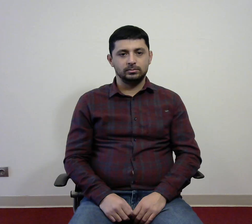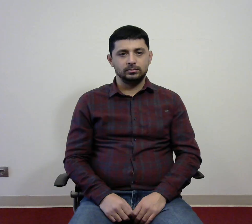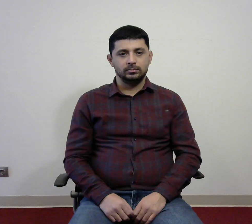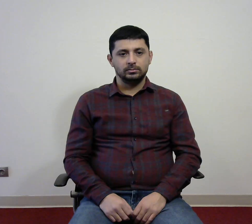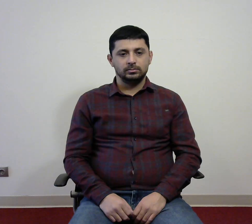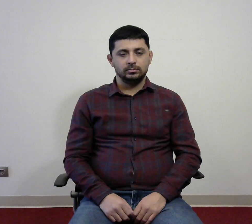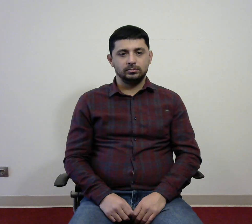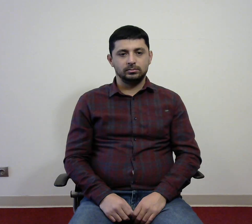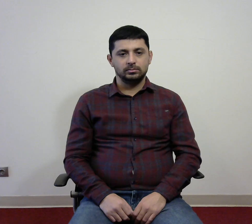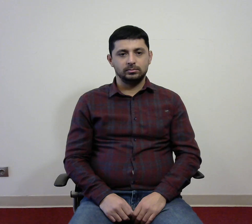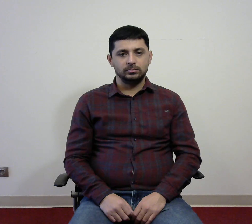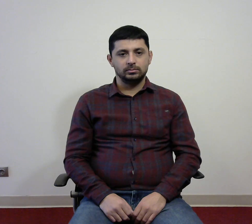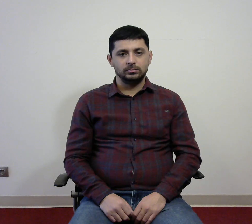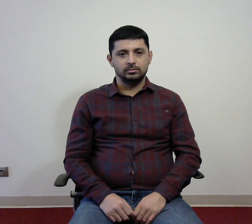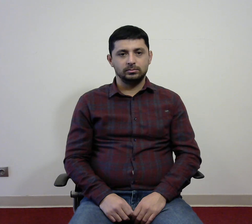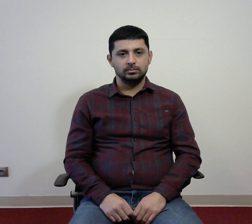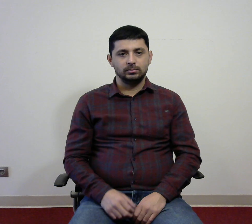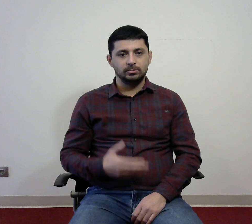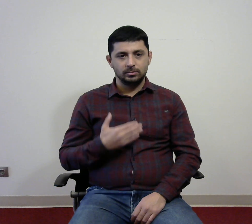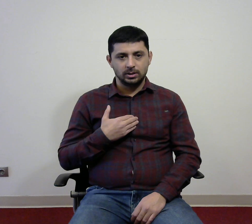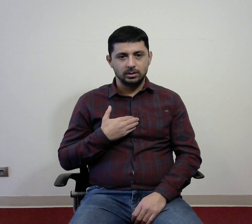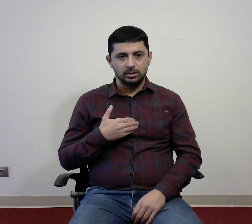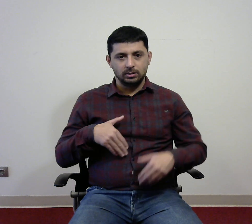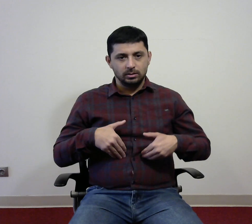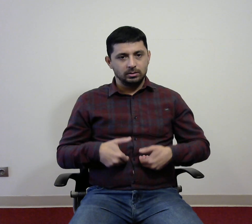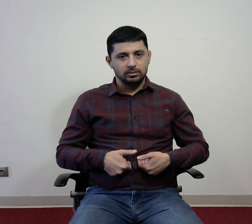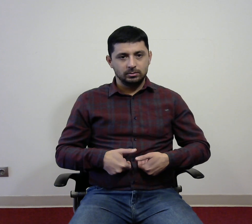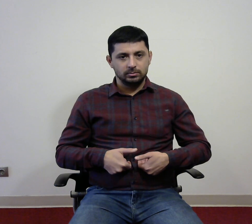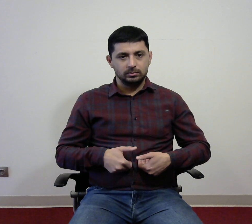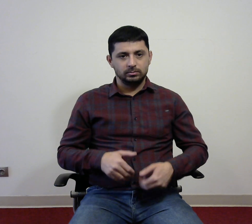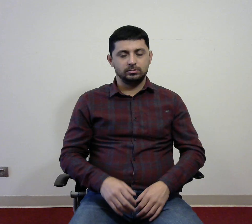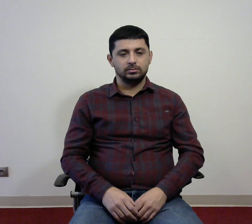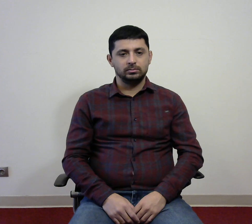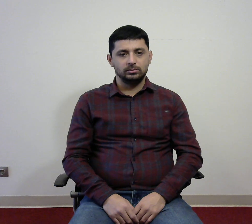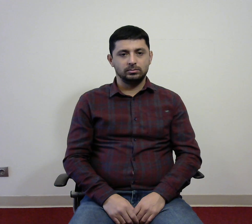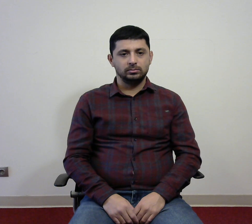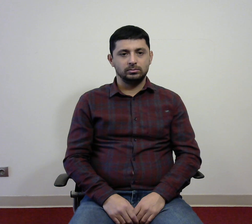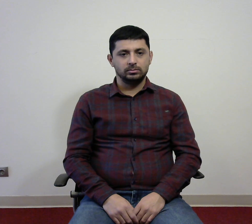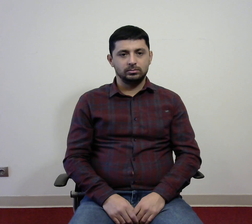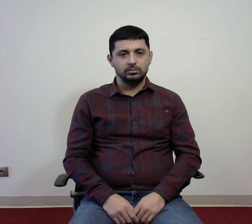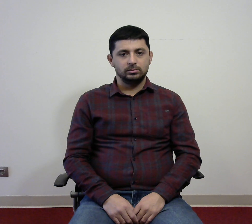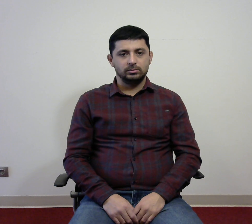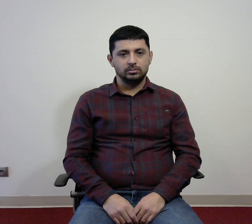Mən acmışam